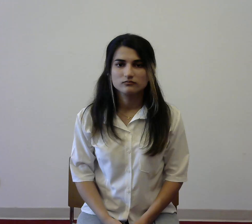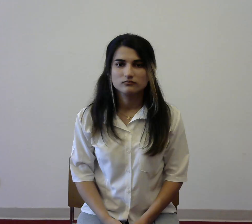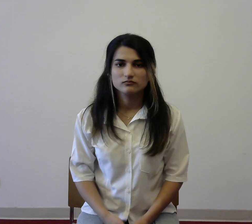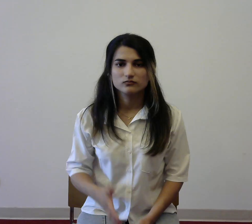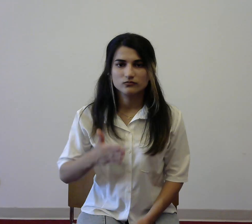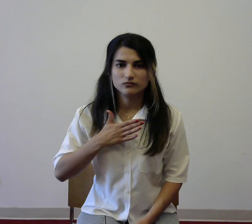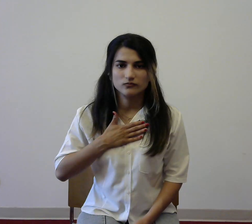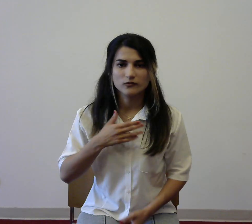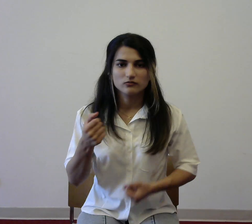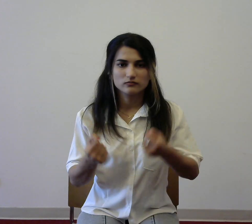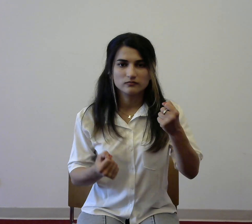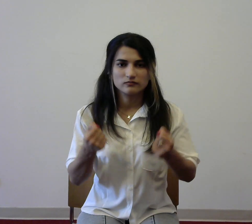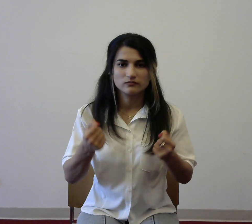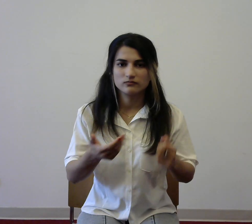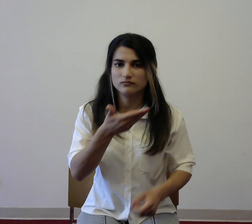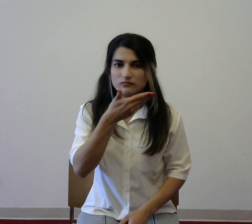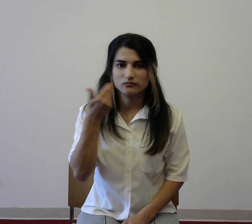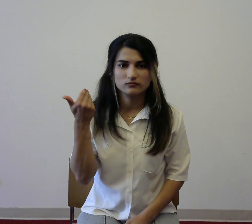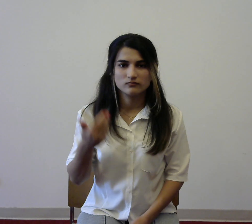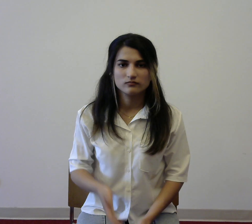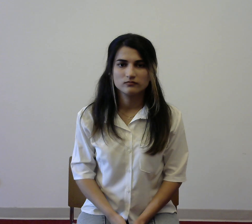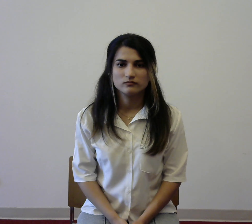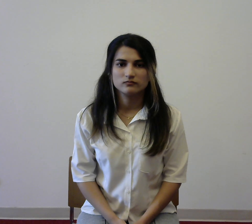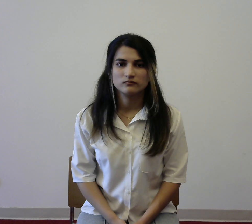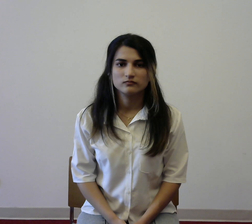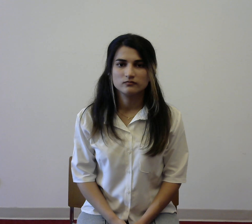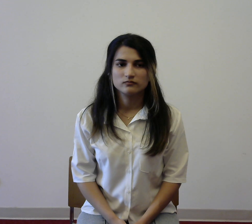Mənim avtomobilim yoxdur